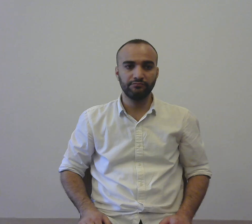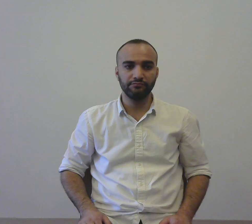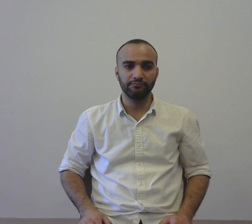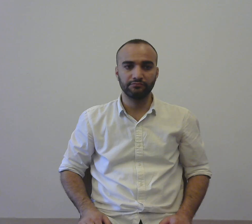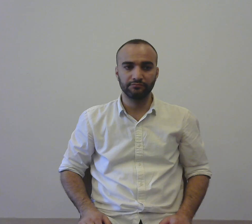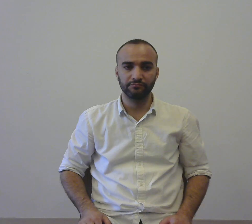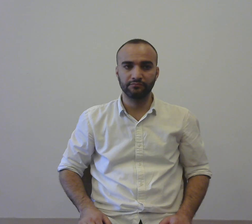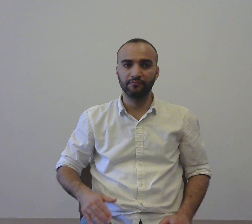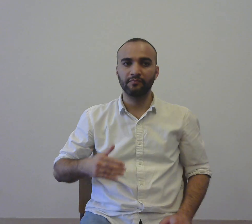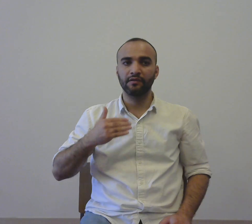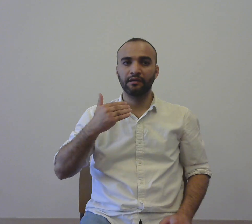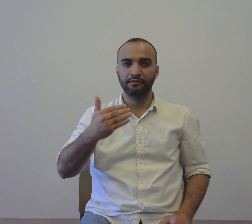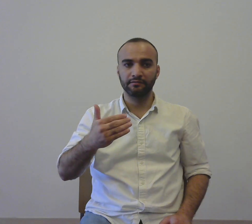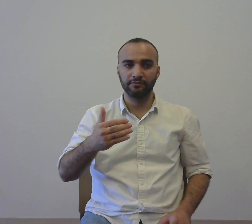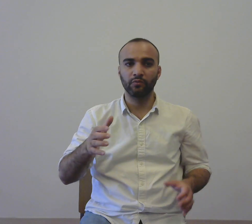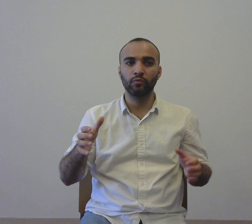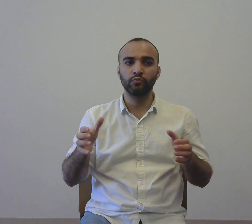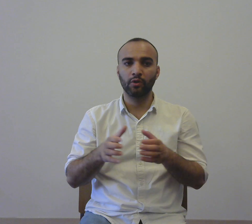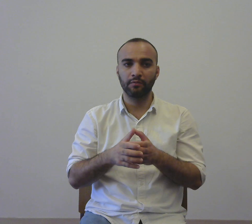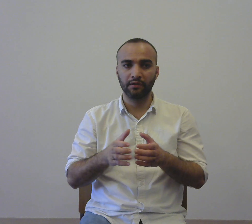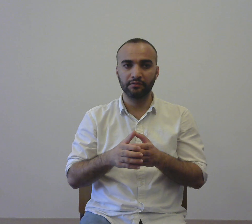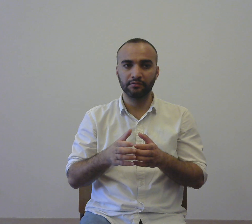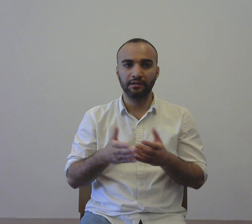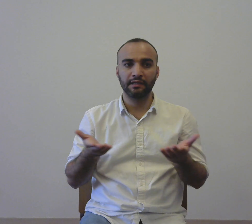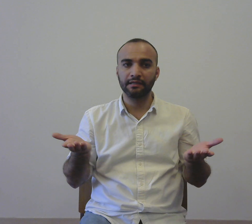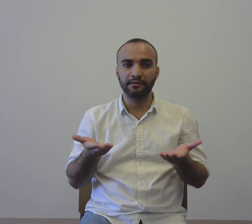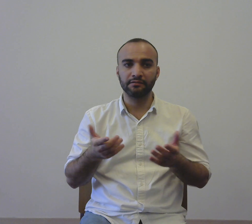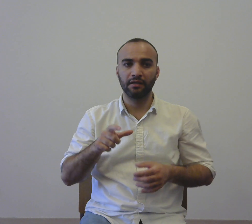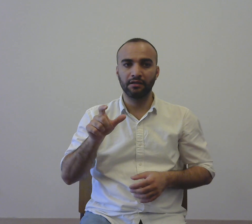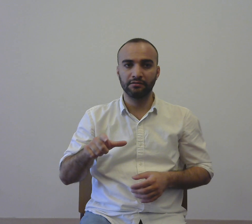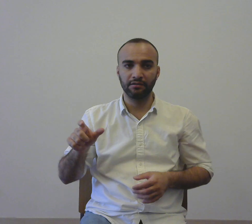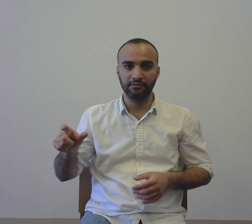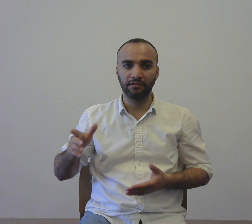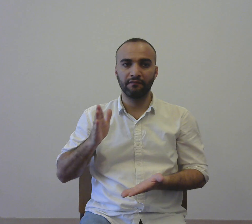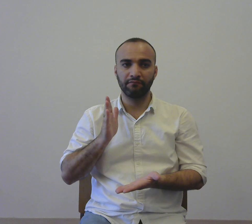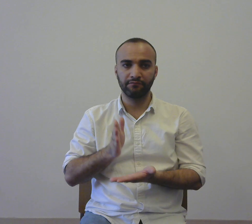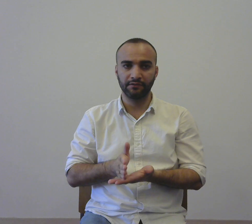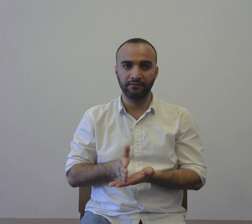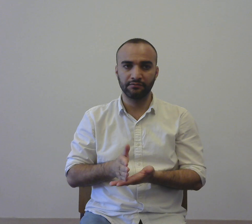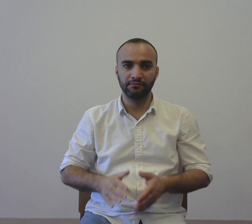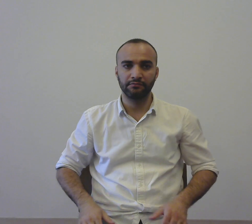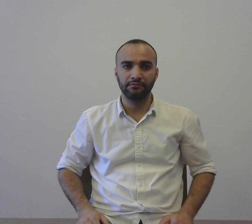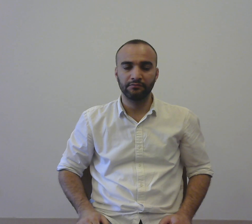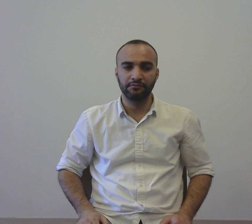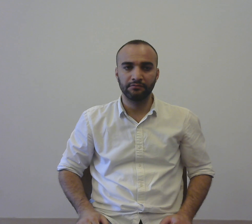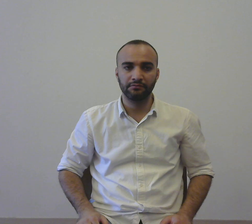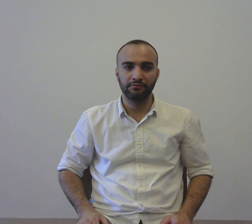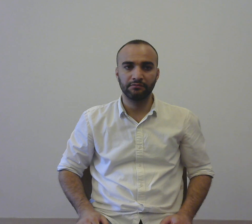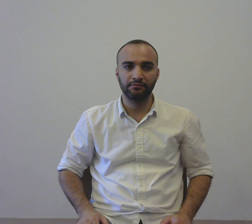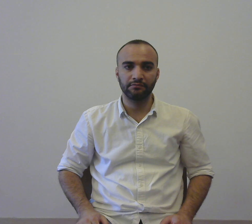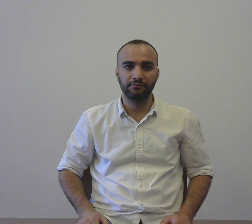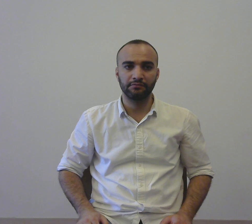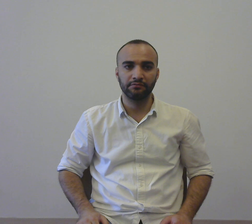Sizin komandada neçə nəfər var?